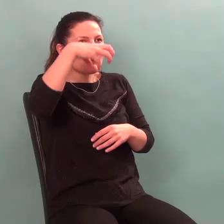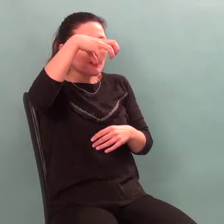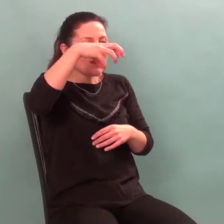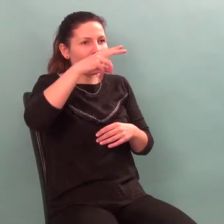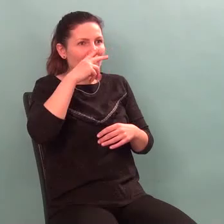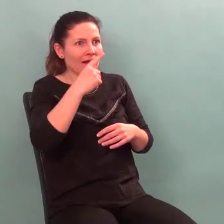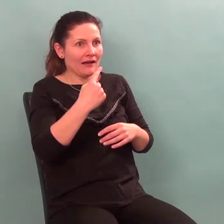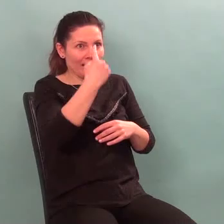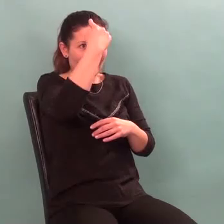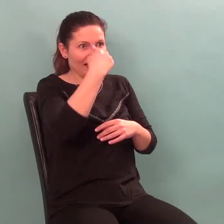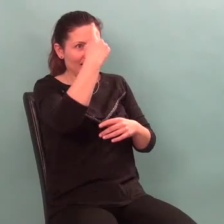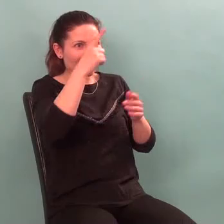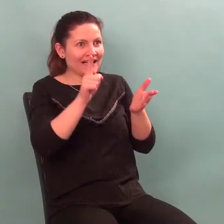Nie wiadomo czy trafi się w jabłko, to ryzykowne.